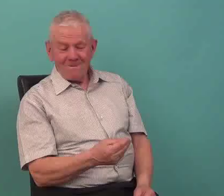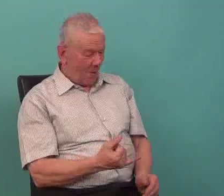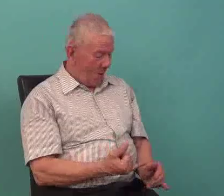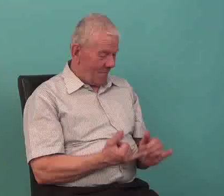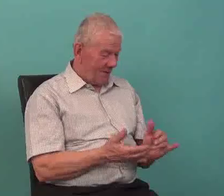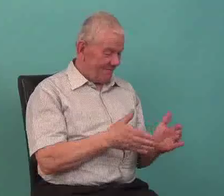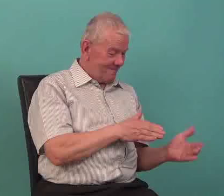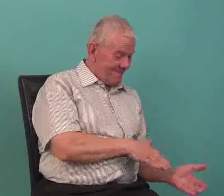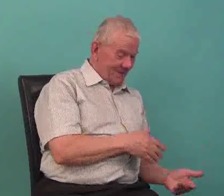Odstawia rower na bok.